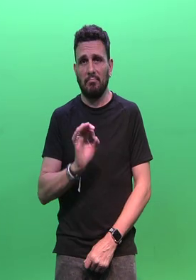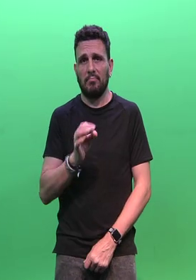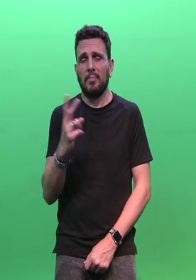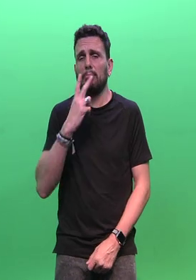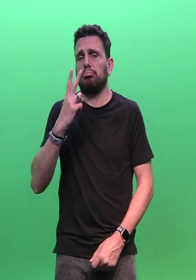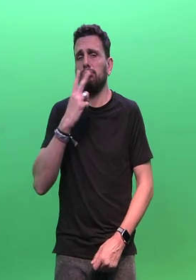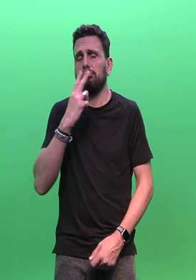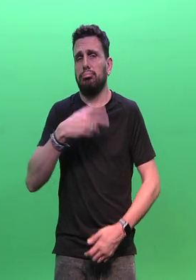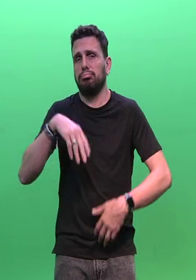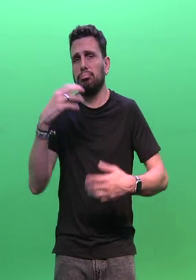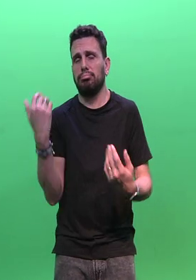Sí, fumo molt.